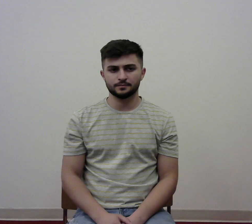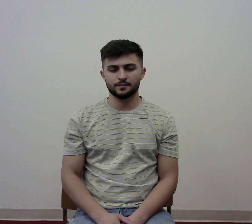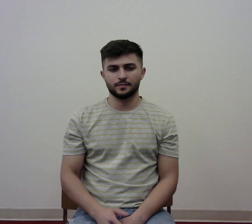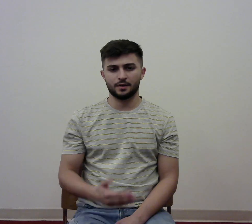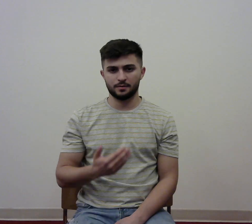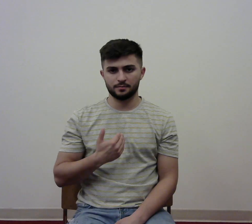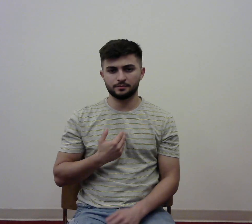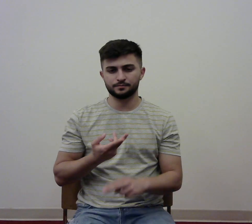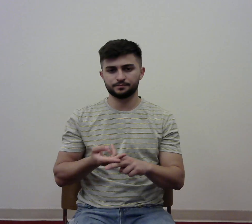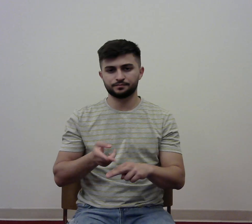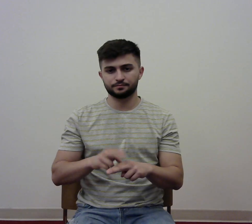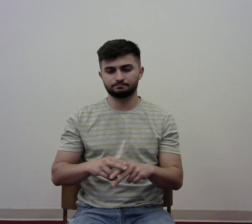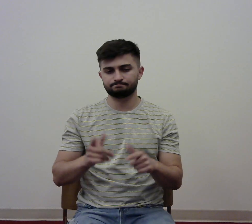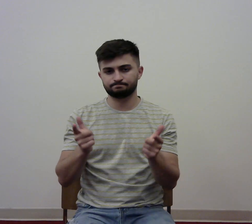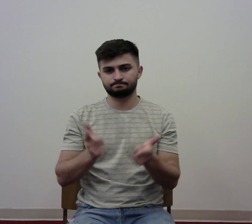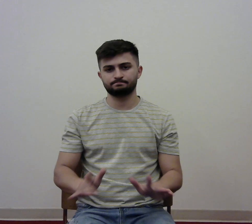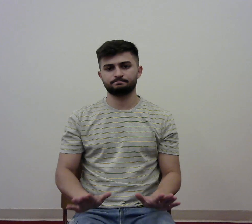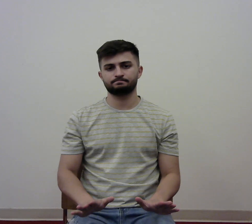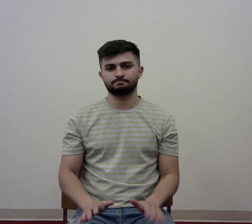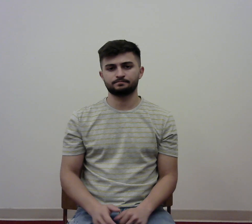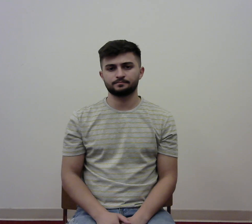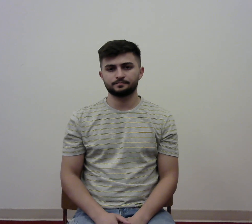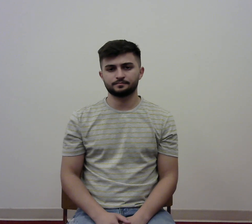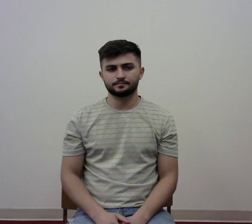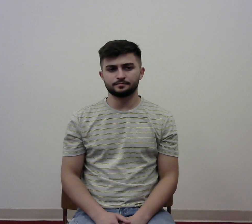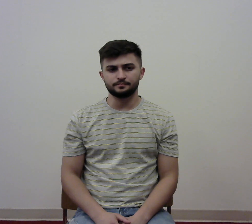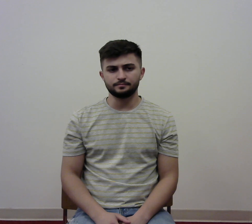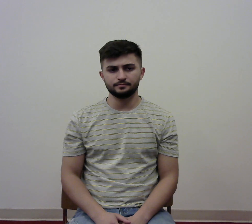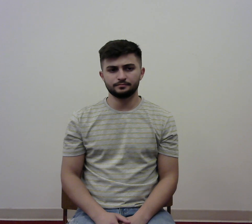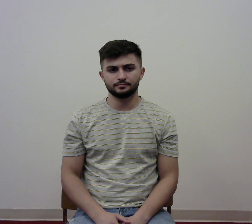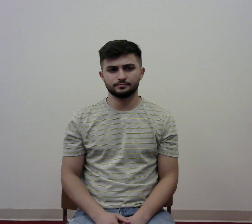Mən bununla razı deyiləm